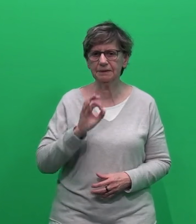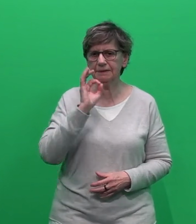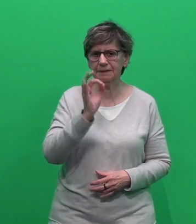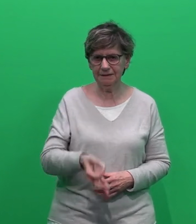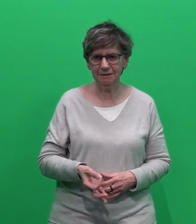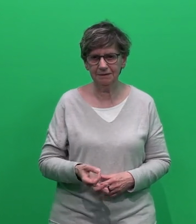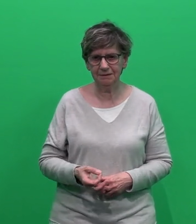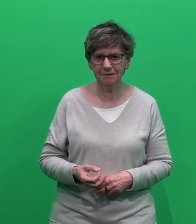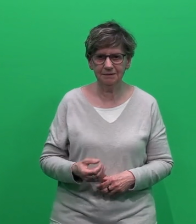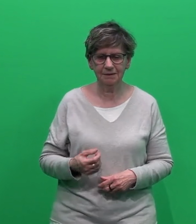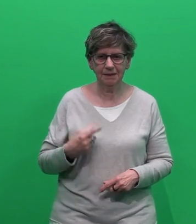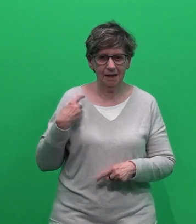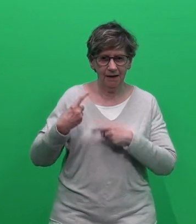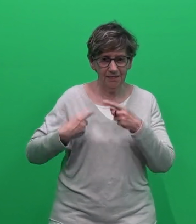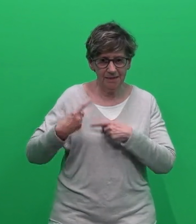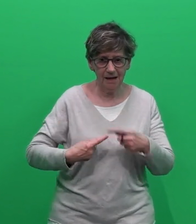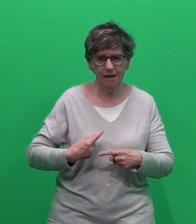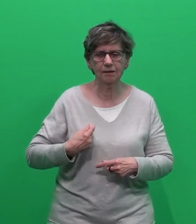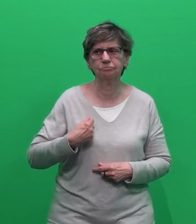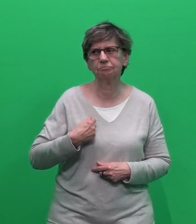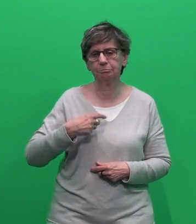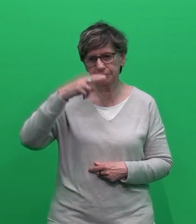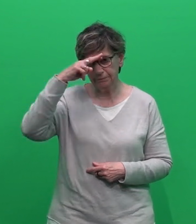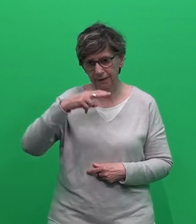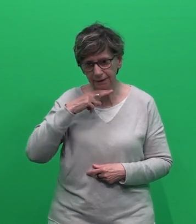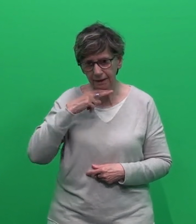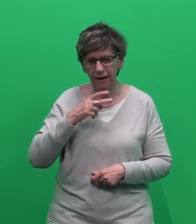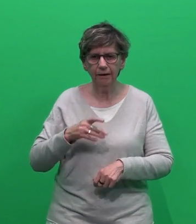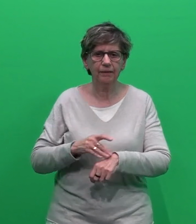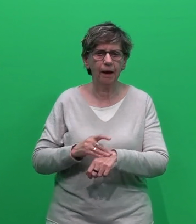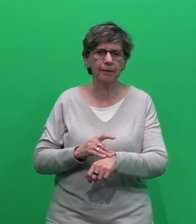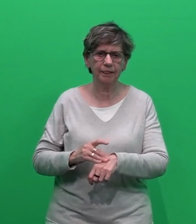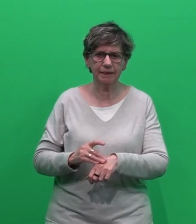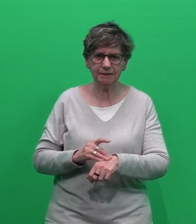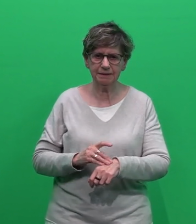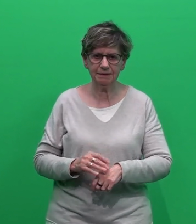Sí, és hereditari, el meu pare tenia diabetis.